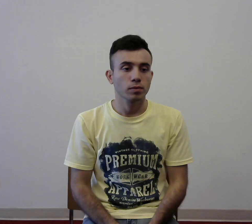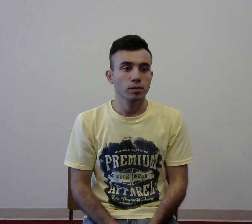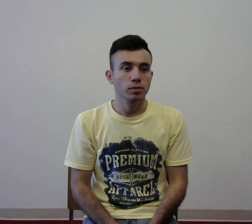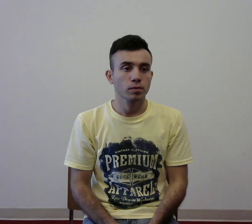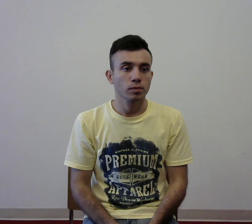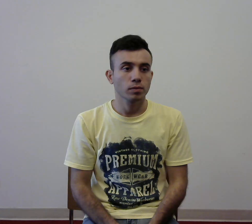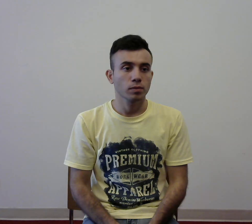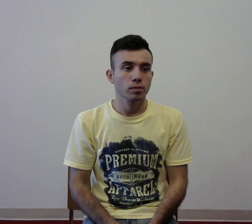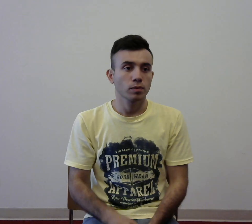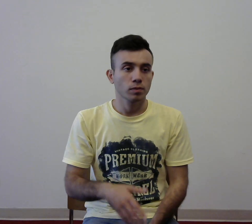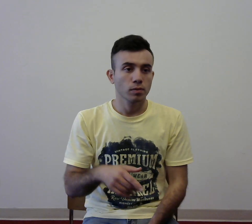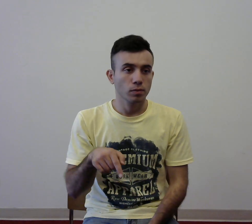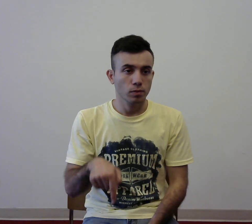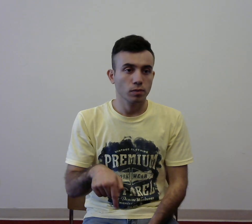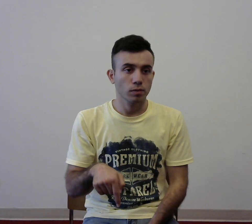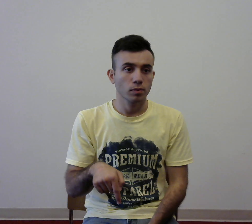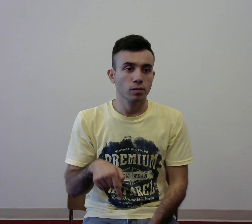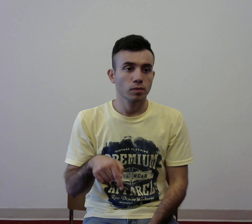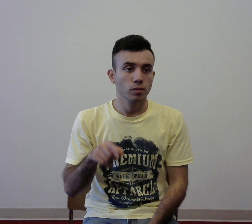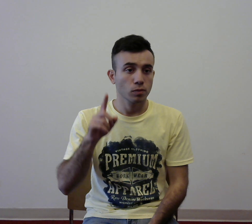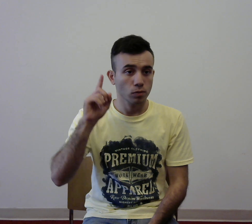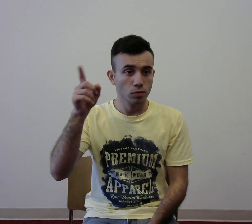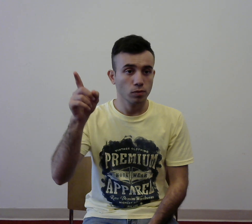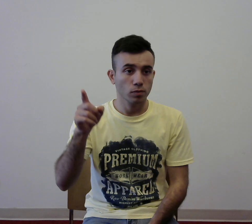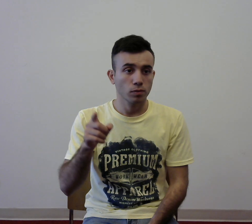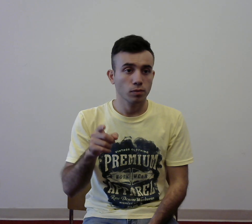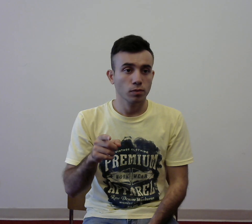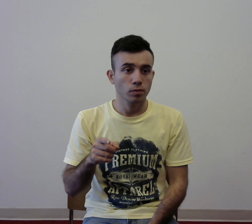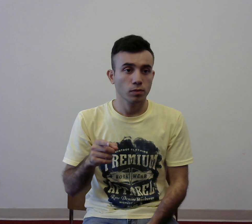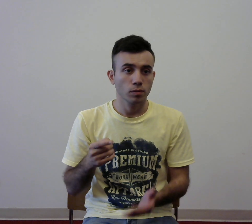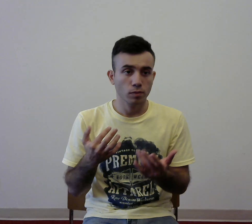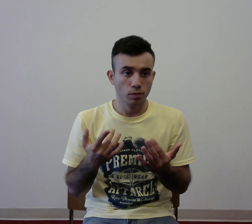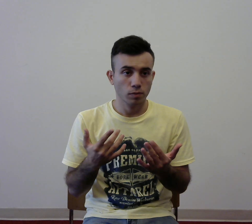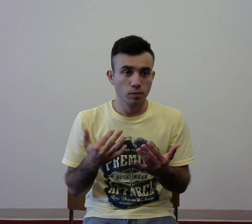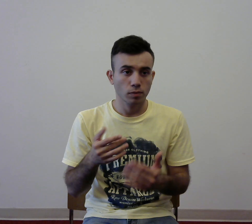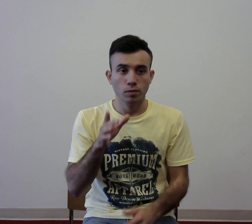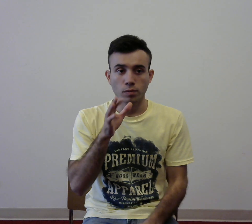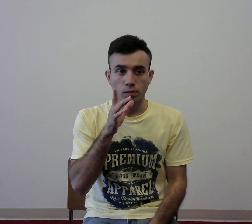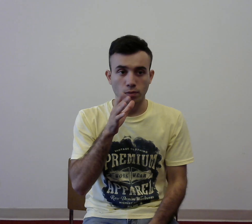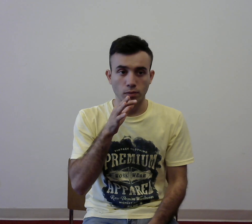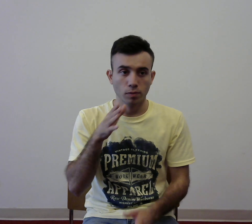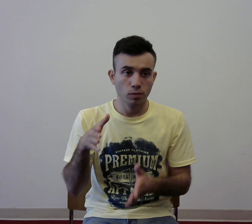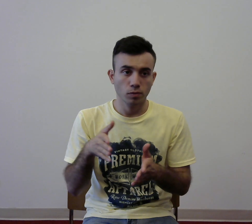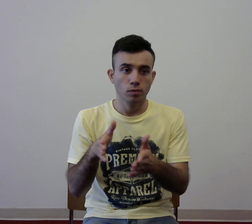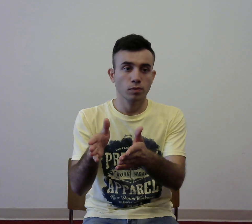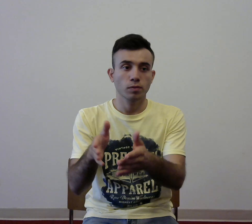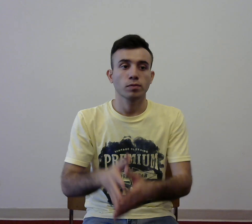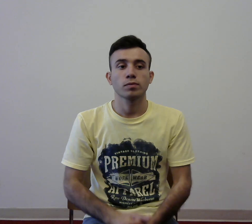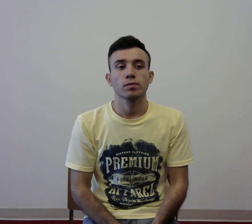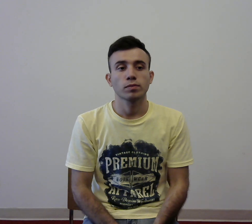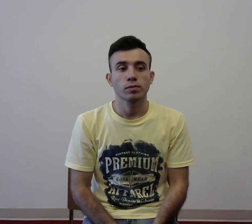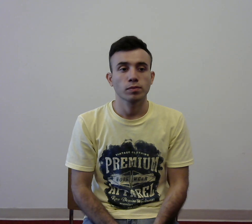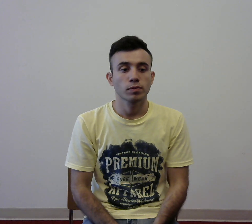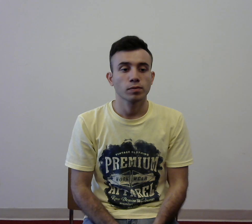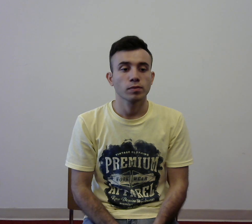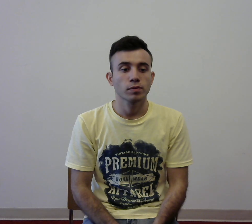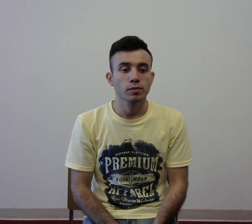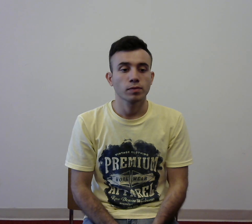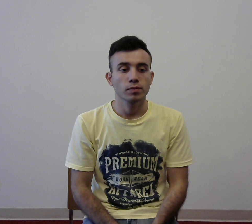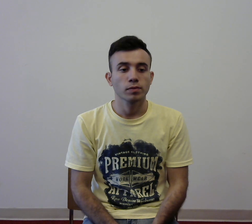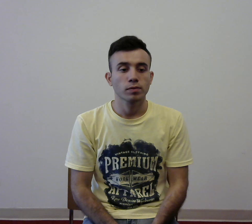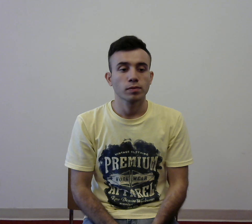Burdan oraya nə qədər vaxt yoldur?